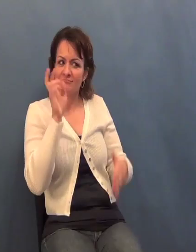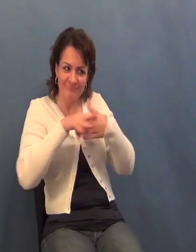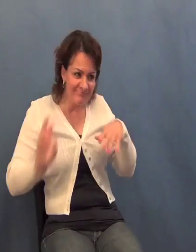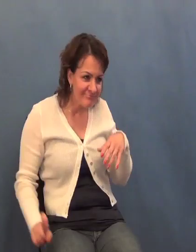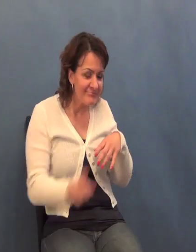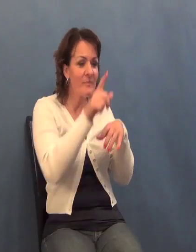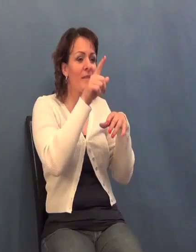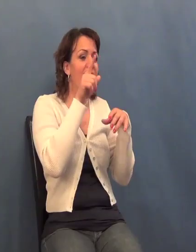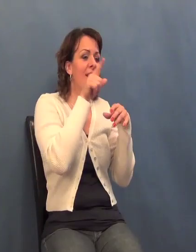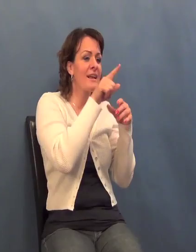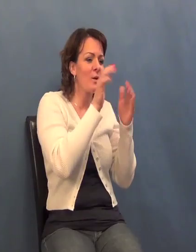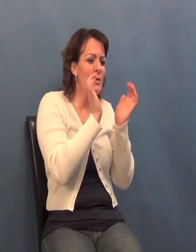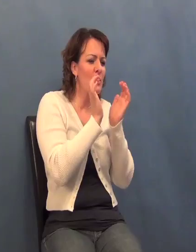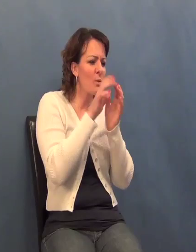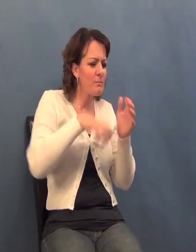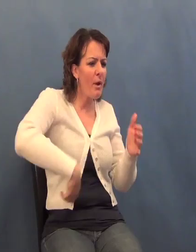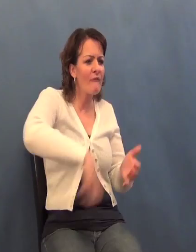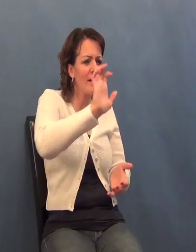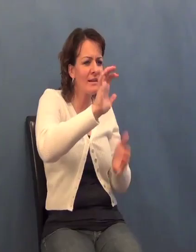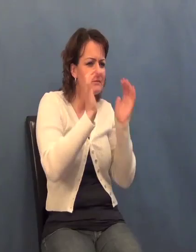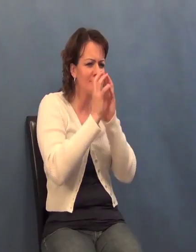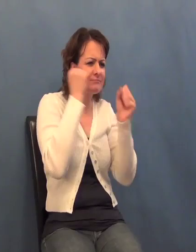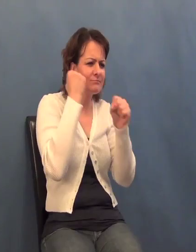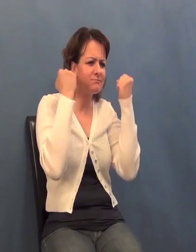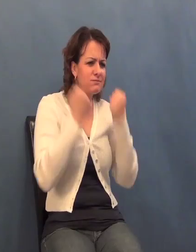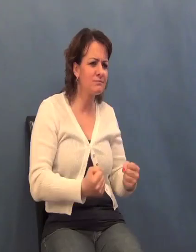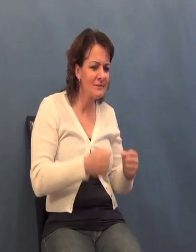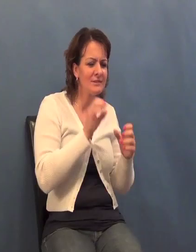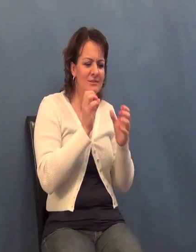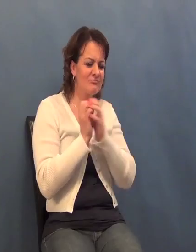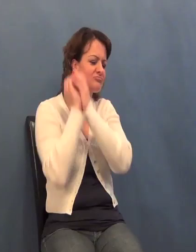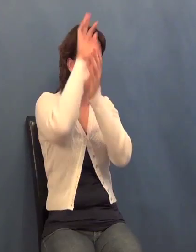Ptak na górze wrzuca ciężką kulę bowlingową do rury.